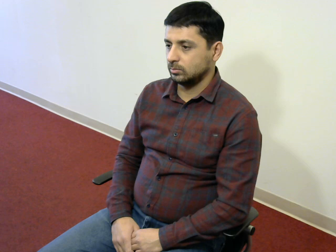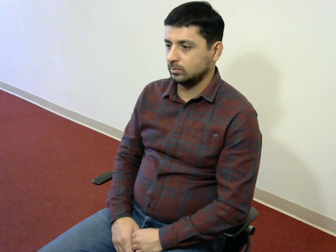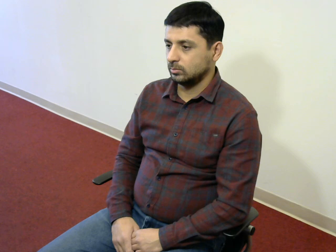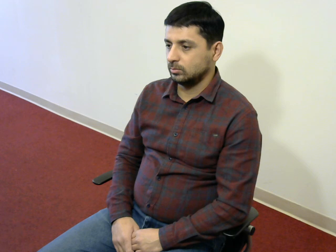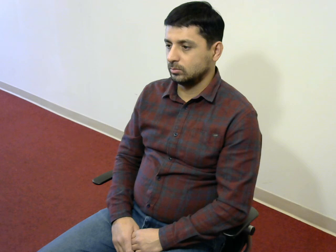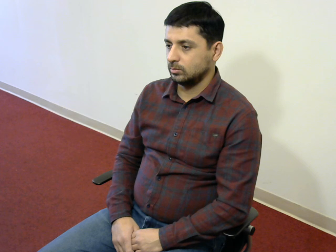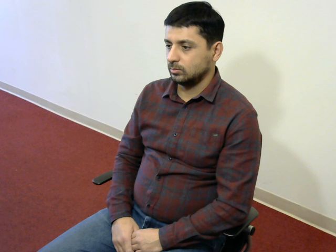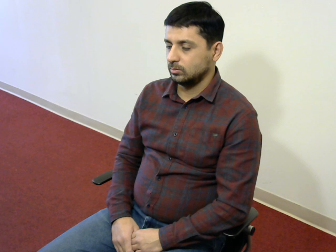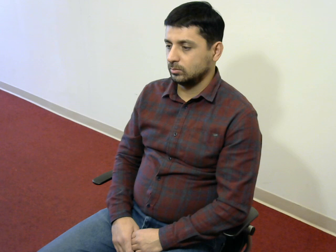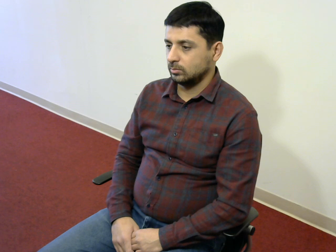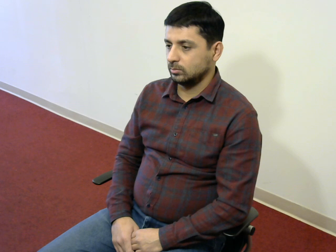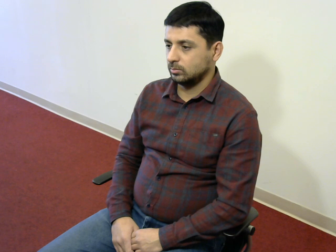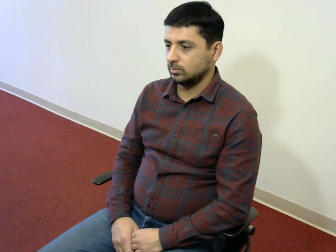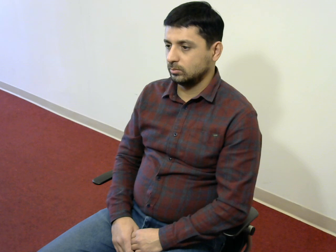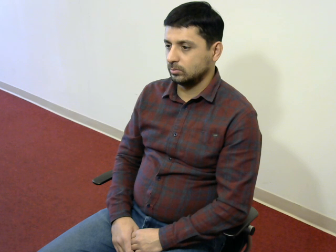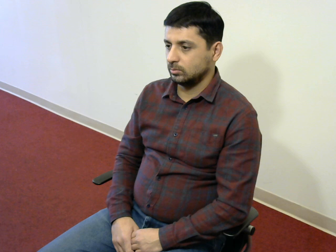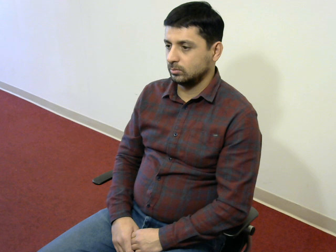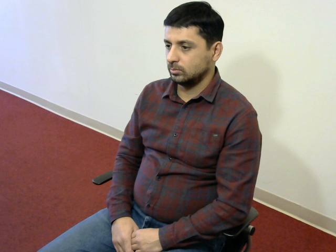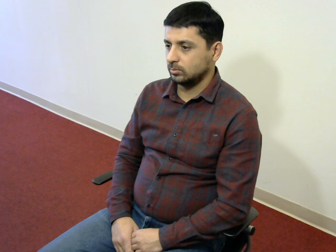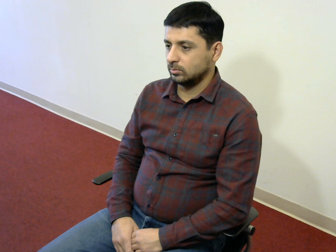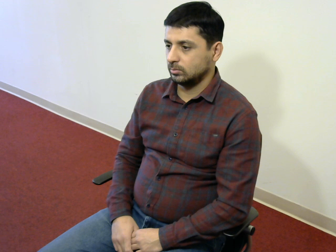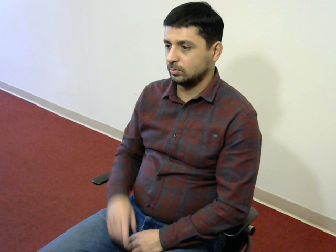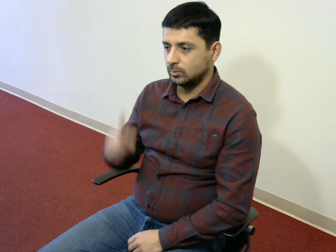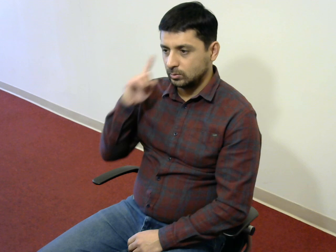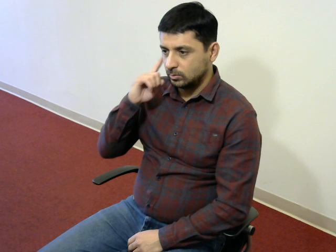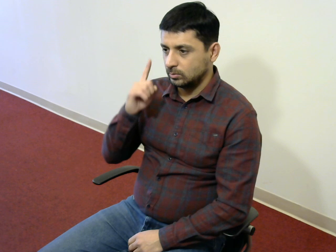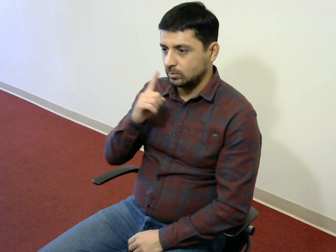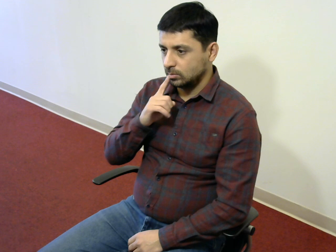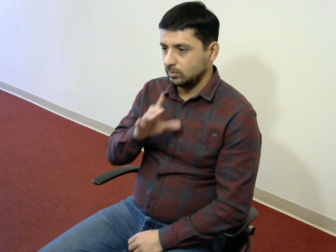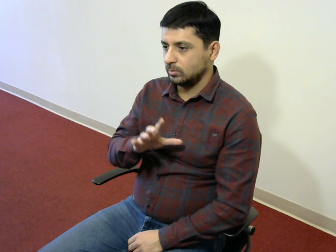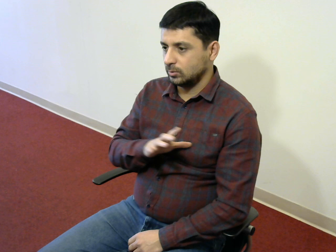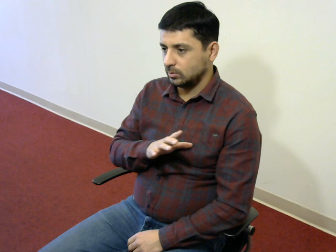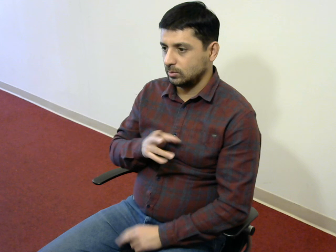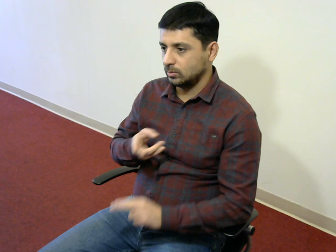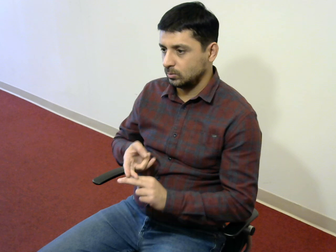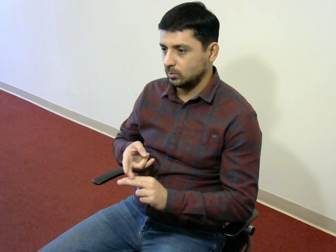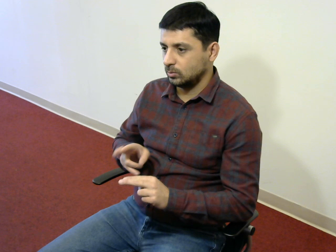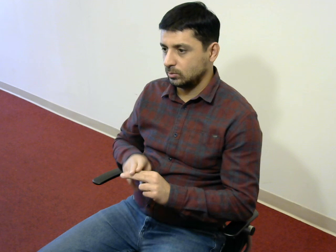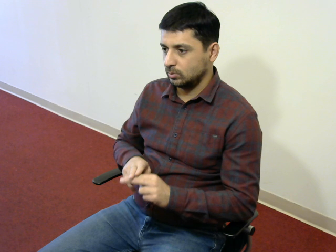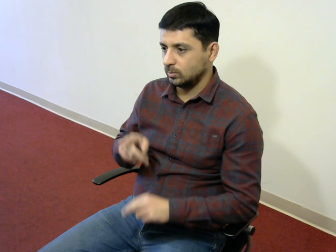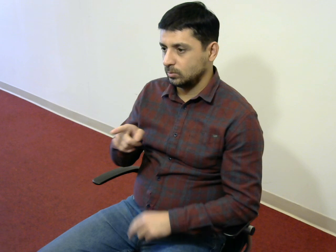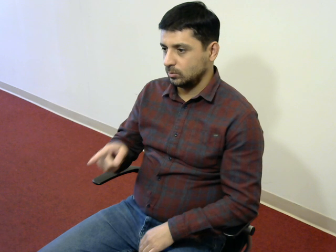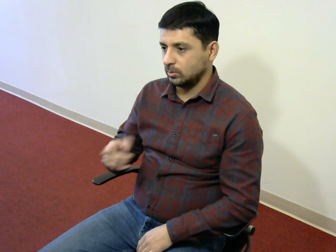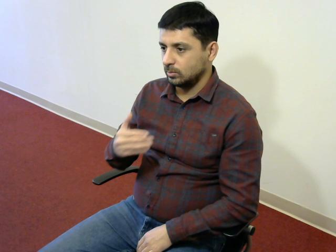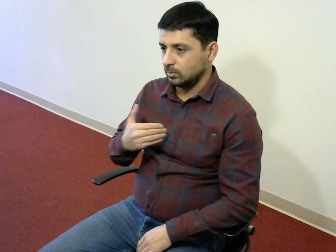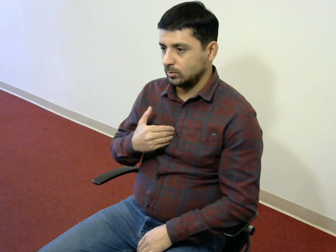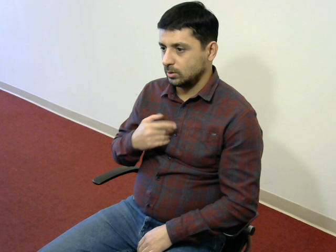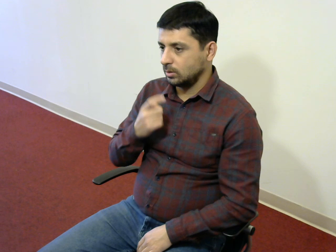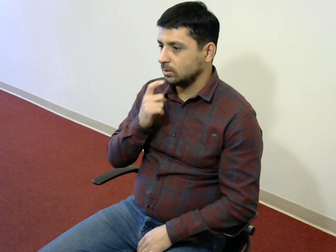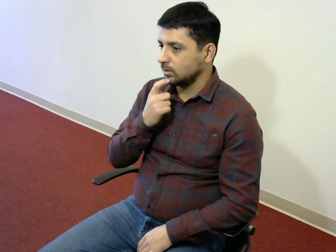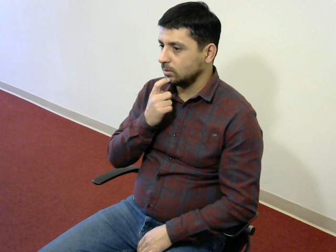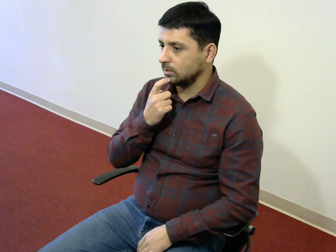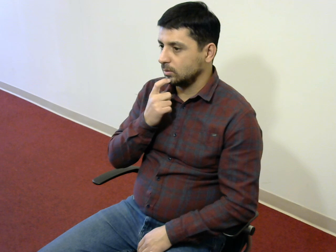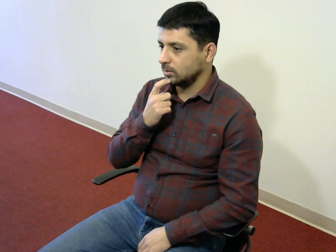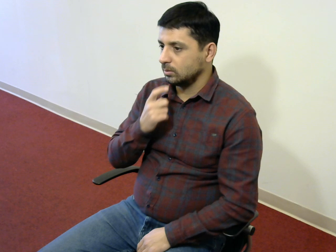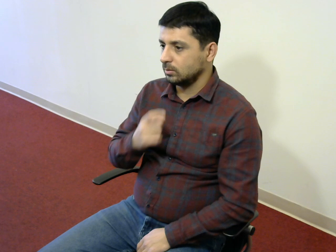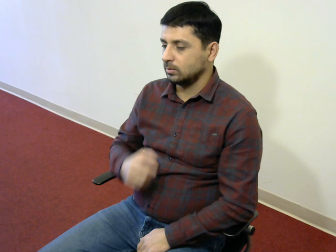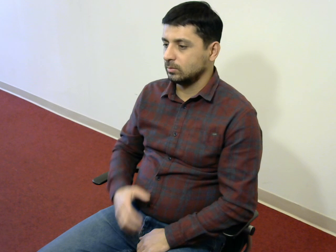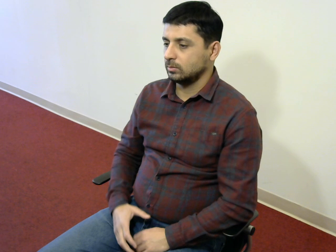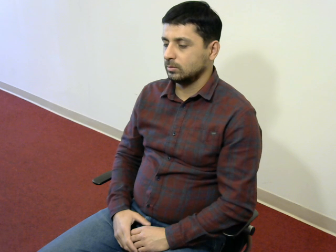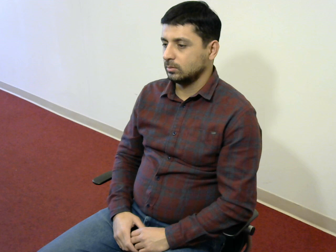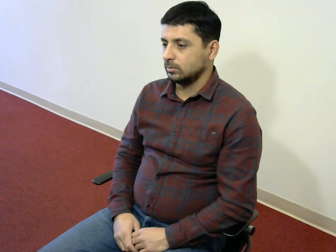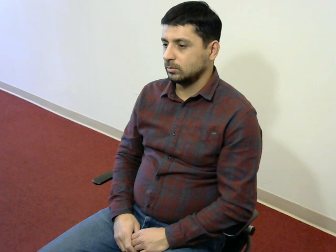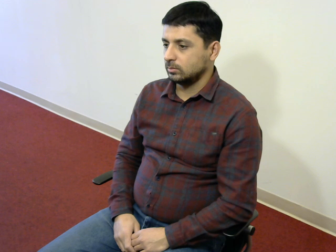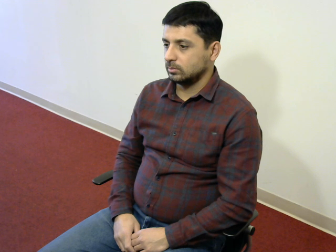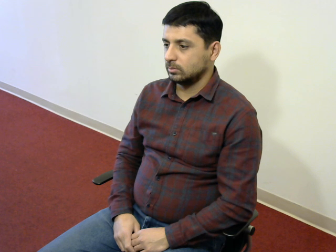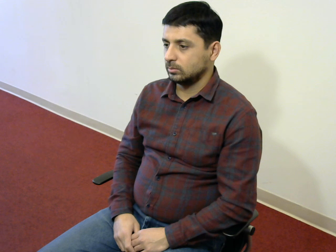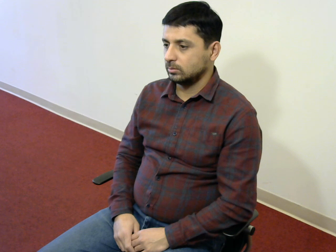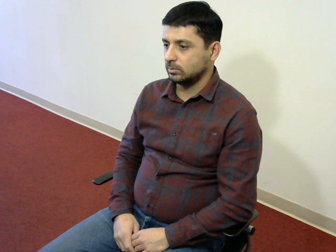Eşitmə məhdudiyyəti olduğuna görə bu mənə çətindir